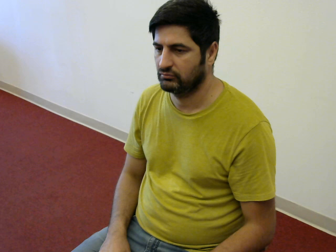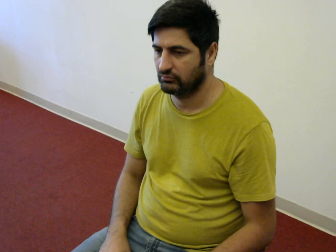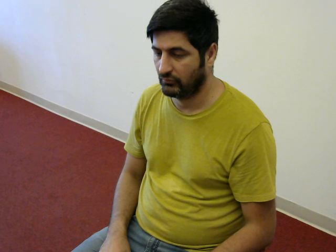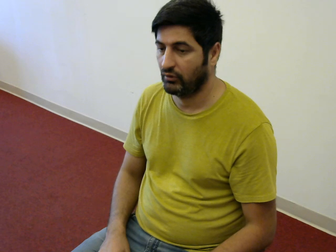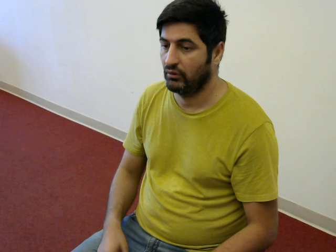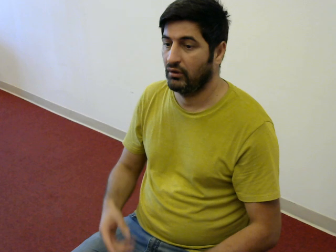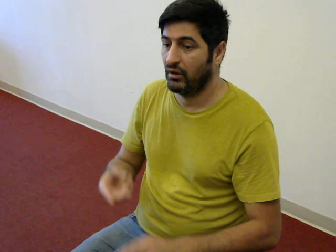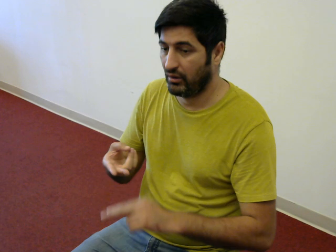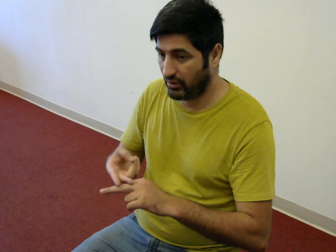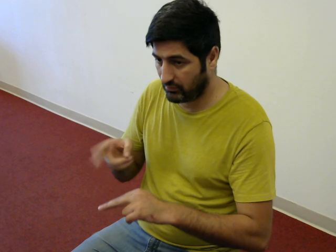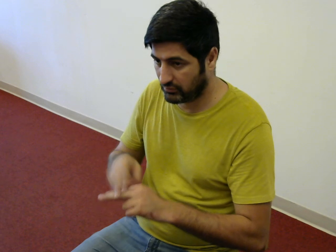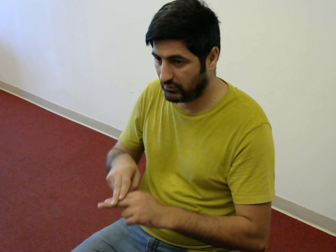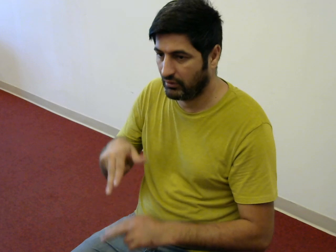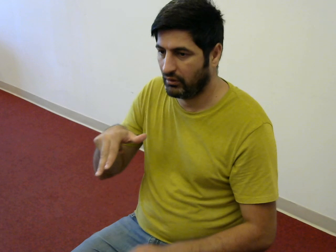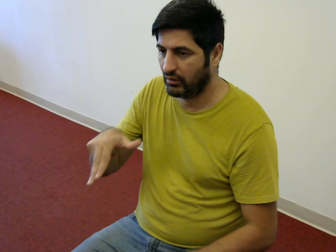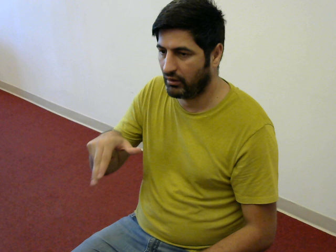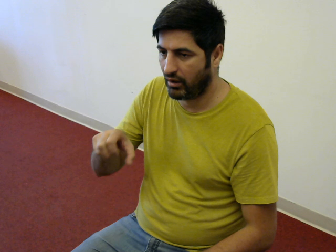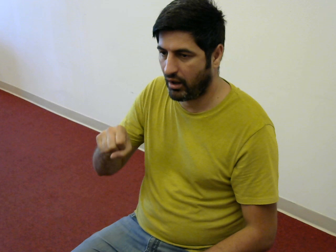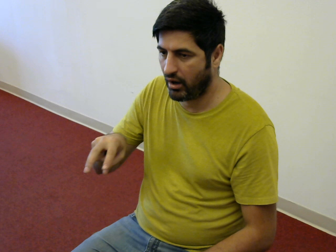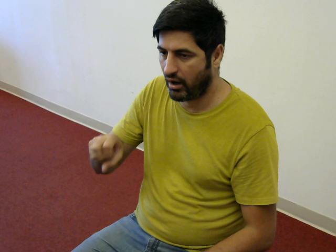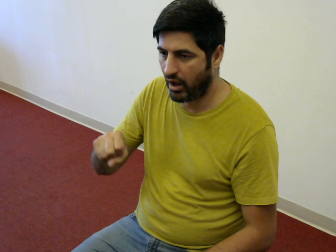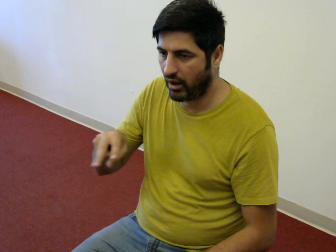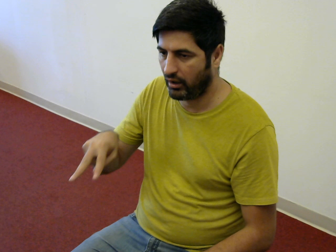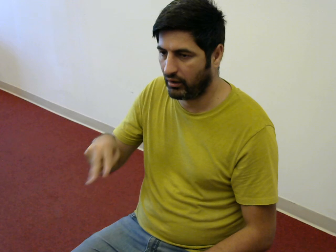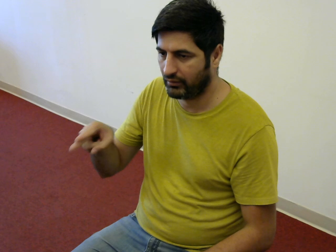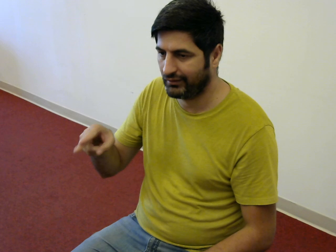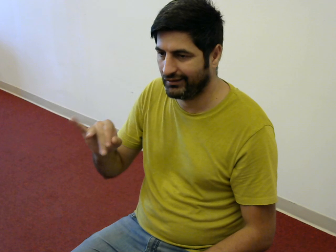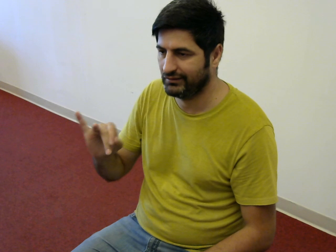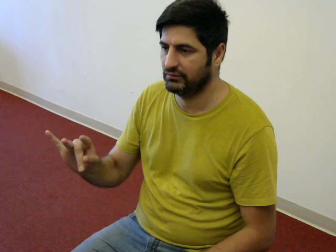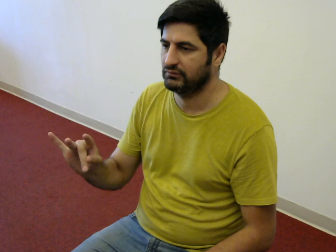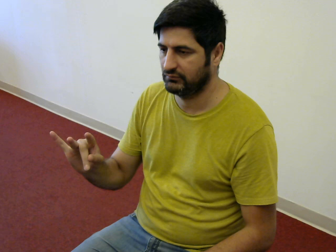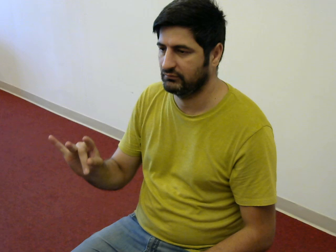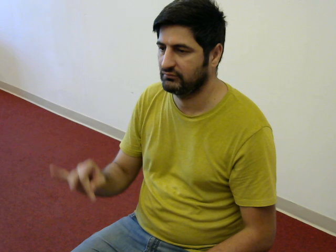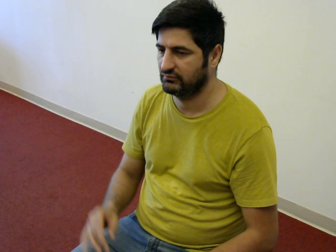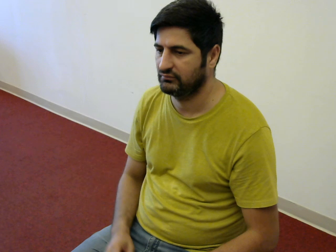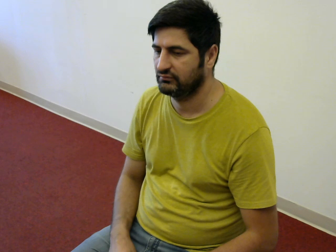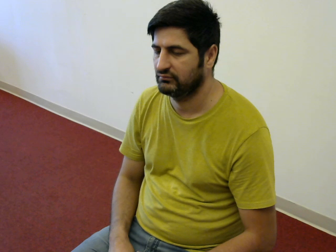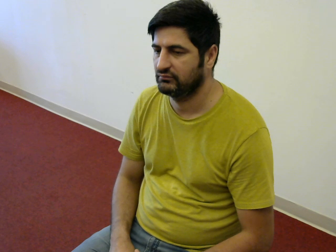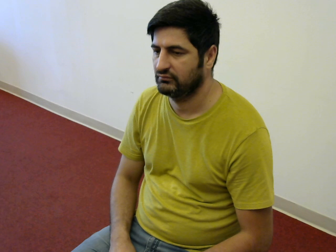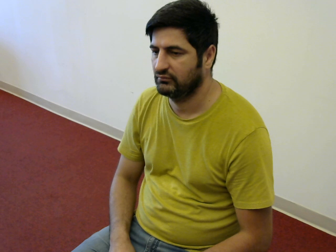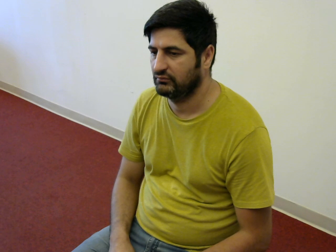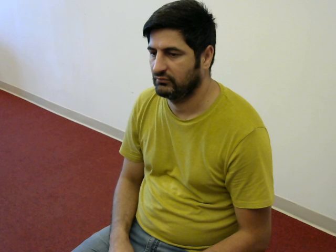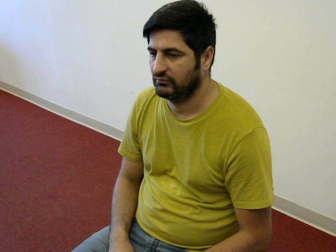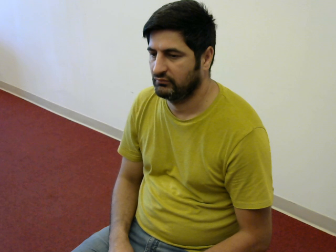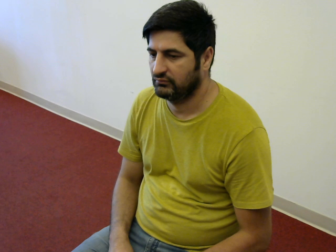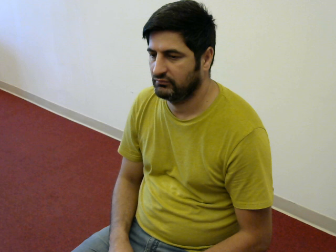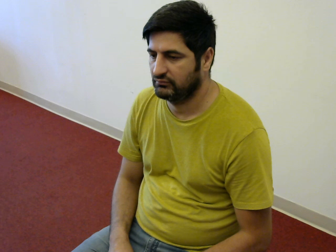Bu halaldır?